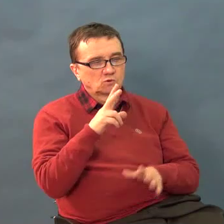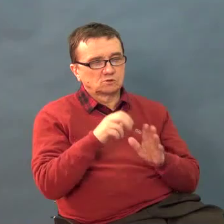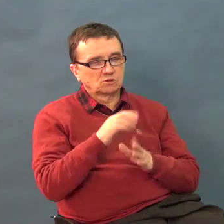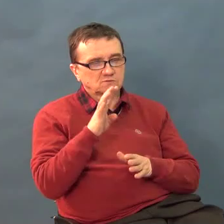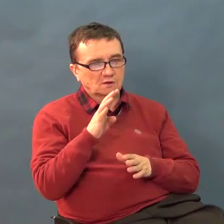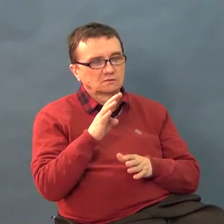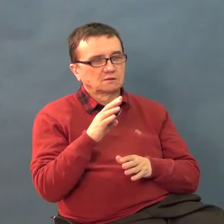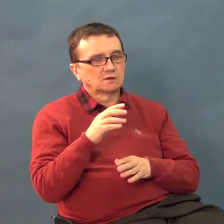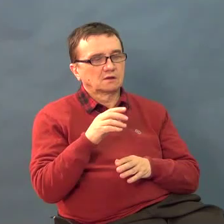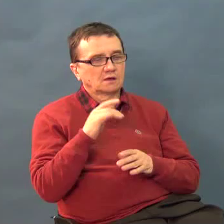Od ósmej do czwartej.